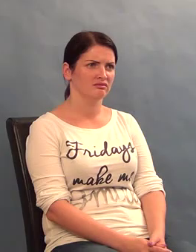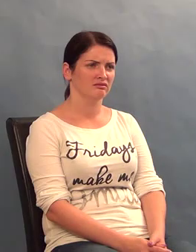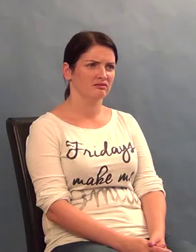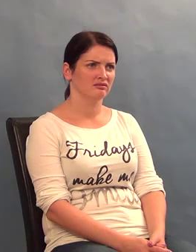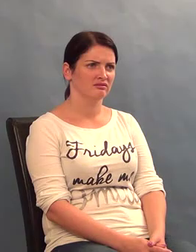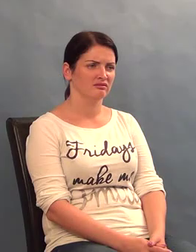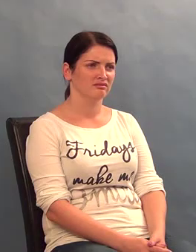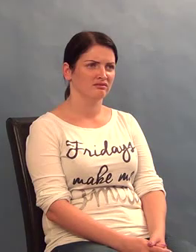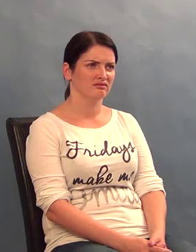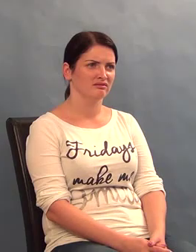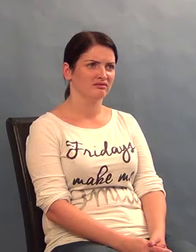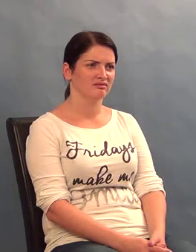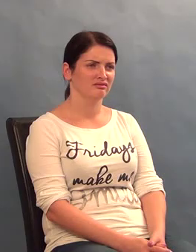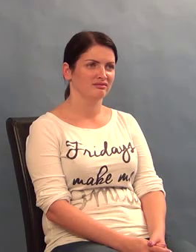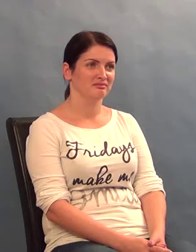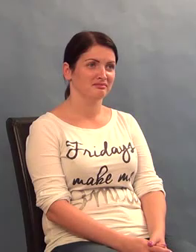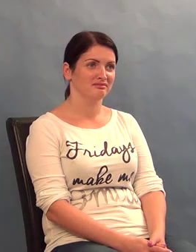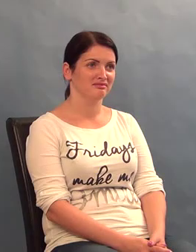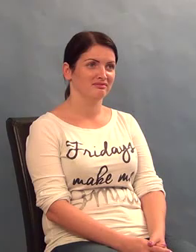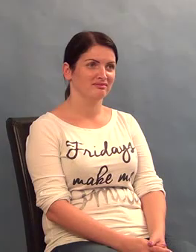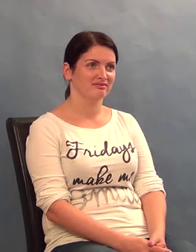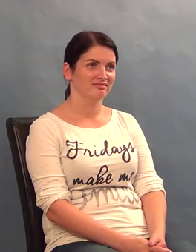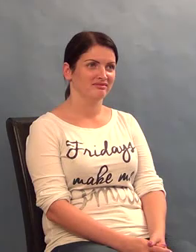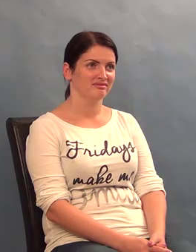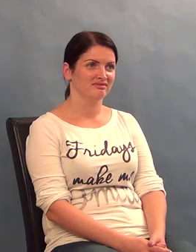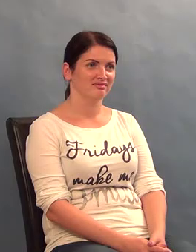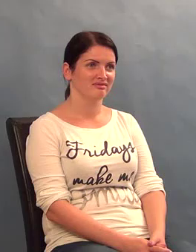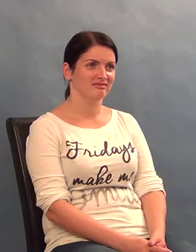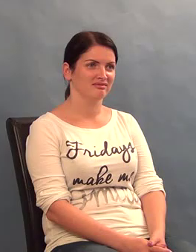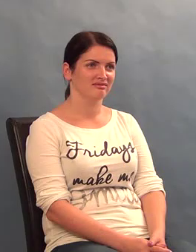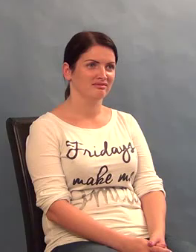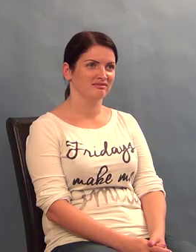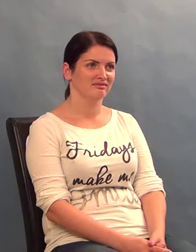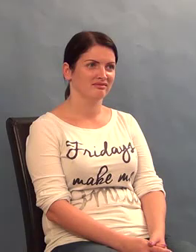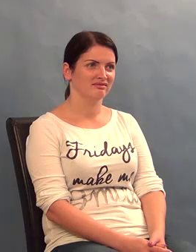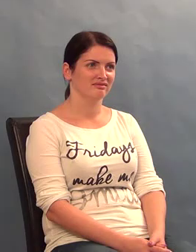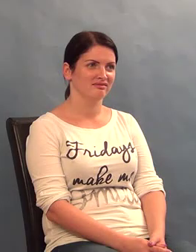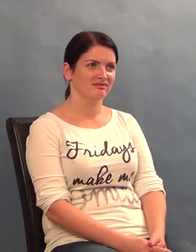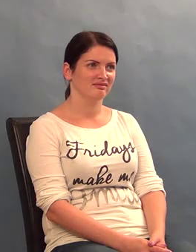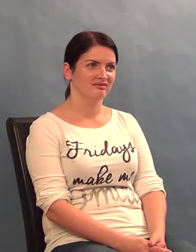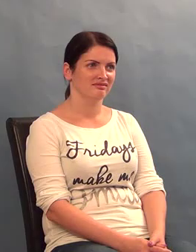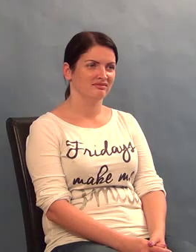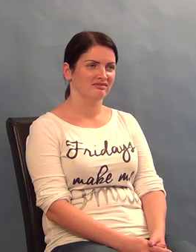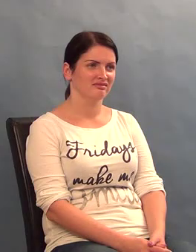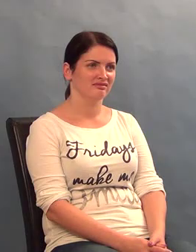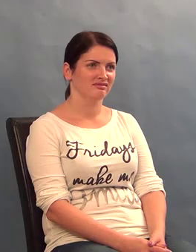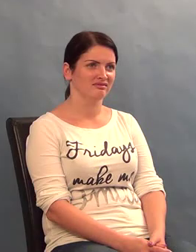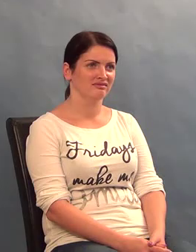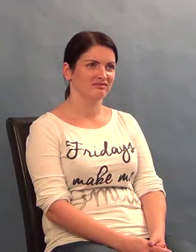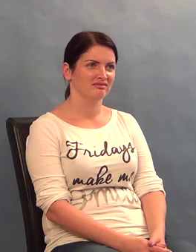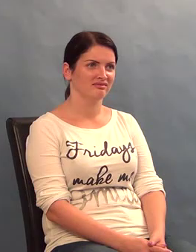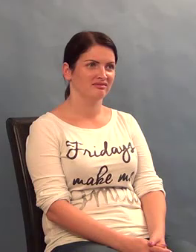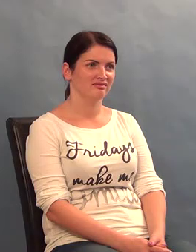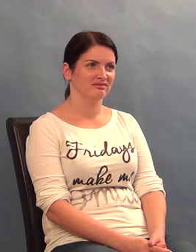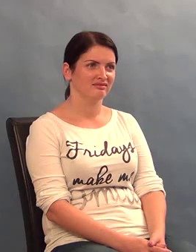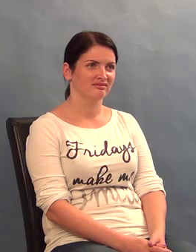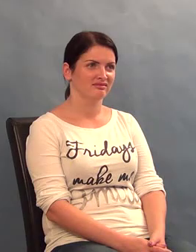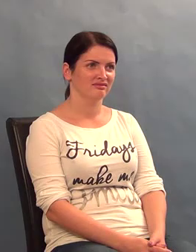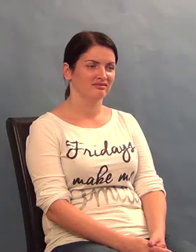Uwaga, nie... To jest zrobione specjalnie z czegoś, żeby jeździło na torach. Ma napęd albo pedały.